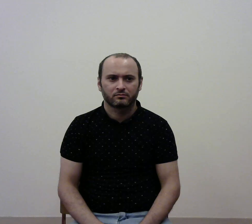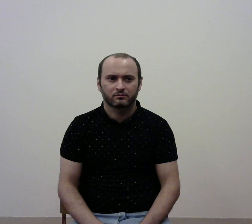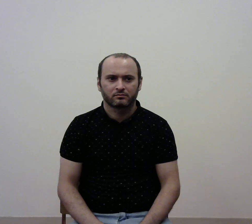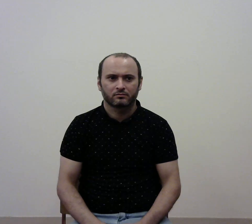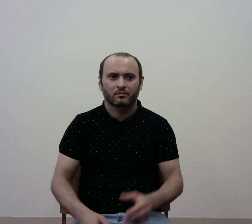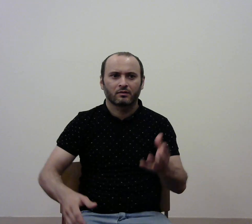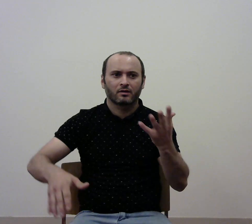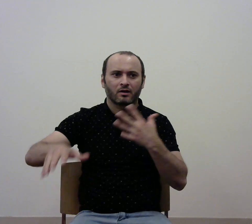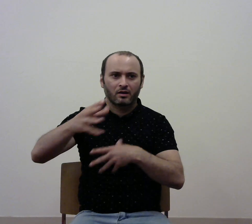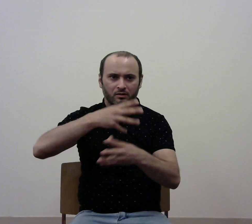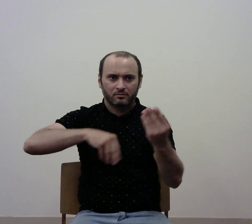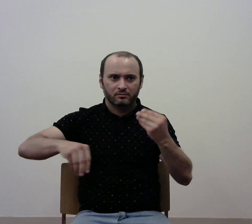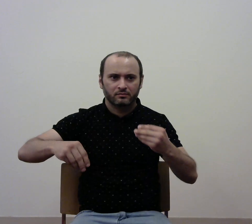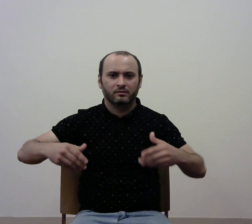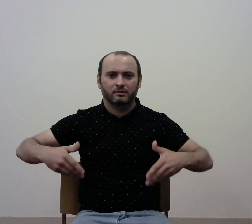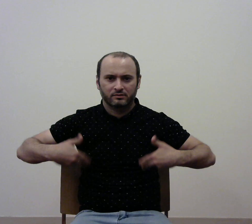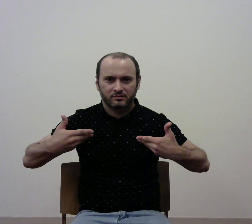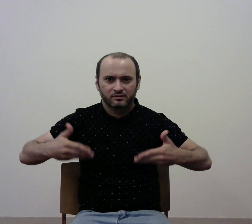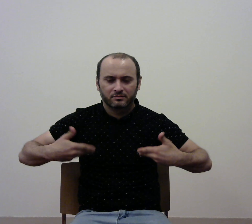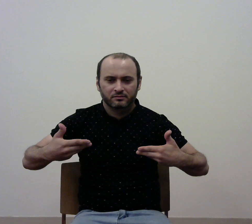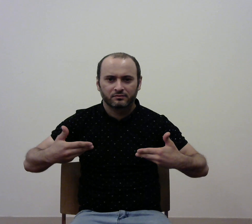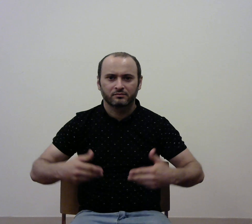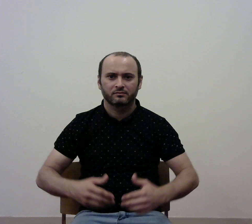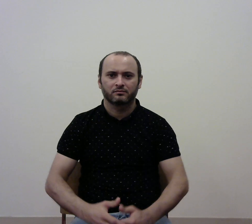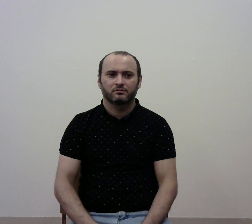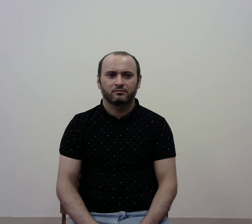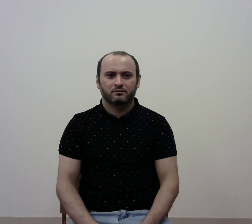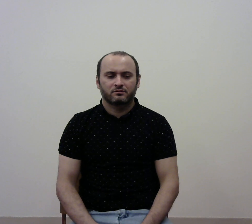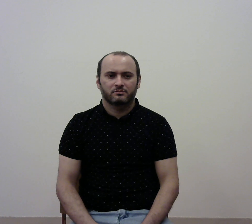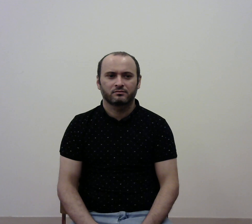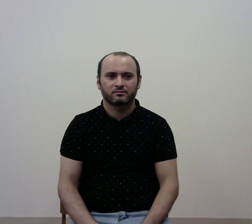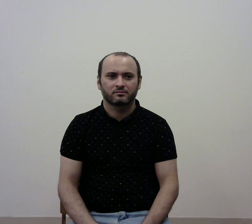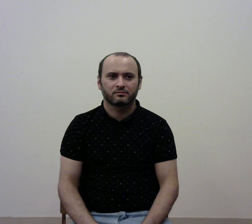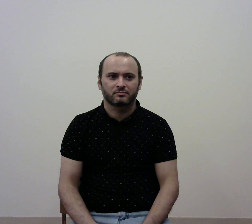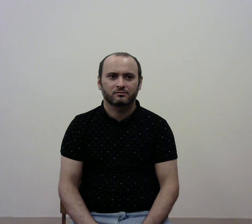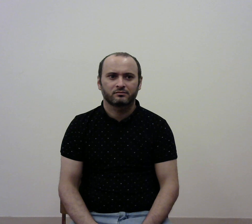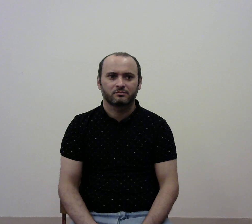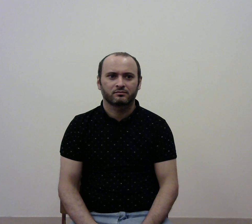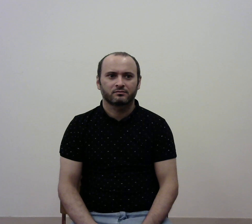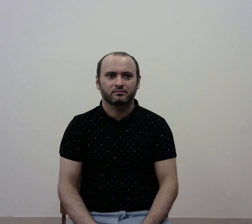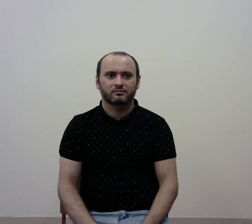Hamınızı salamlayıram